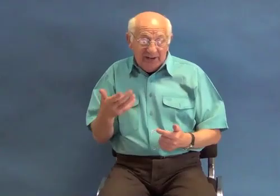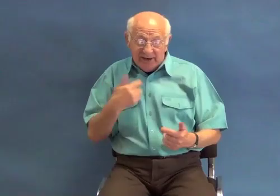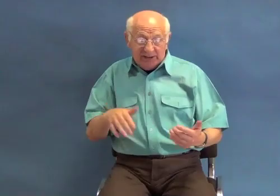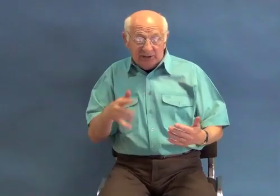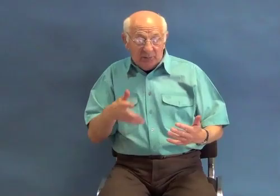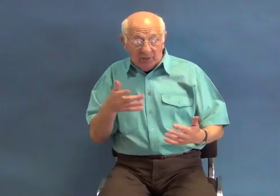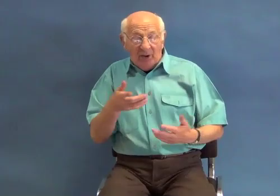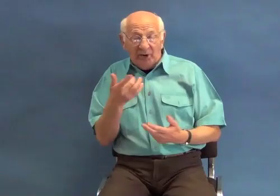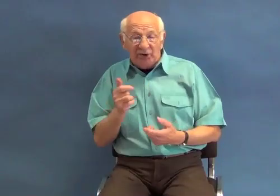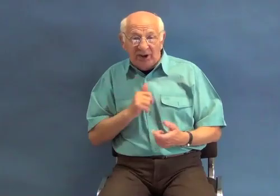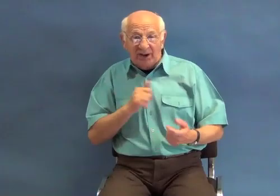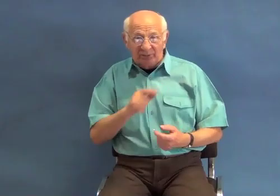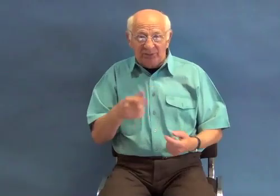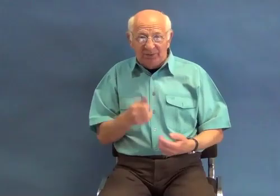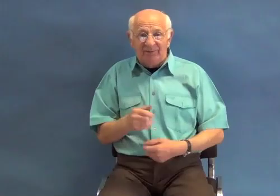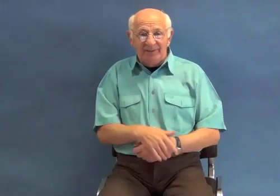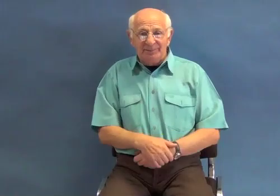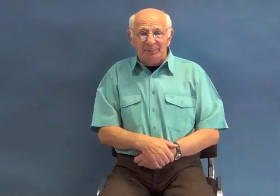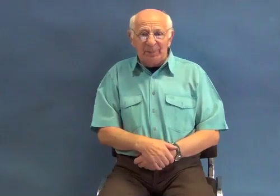Nie chce czekać, bo...